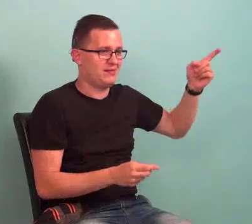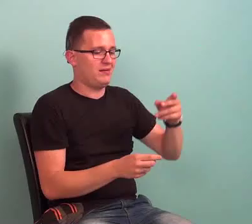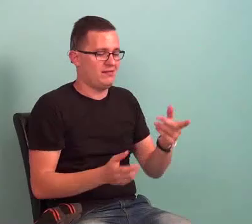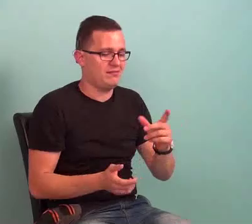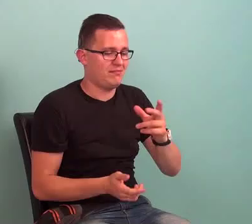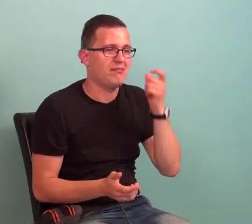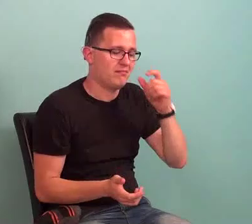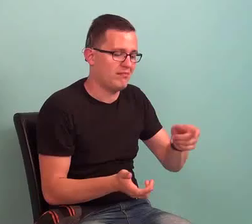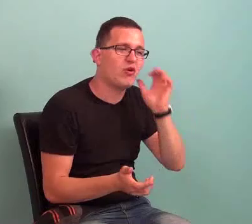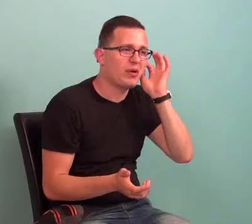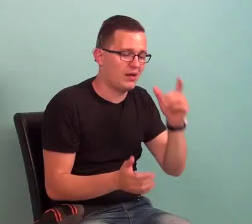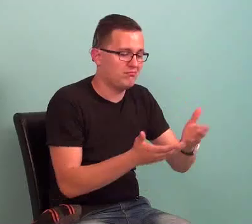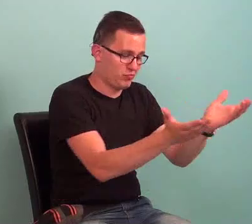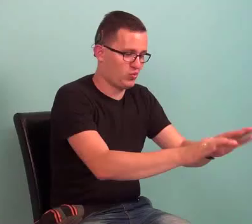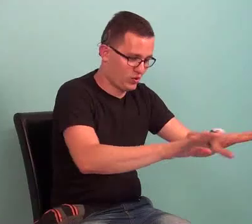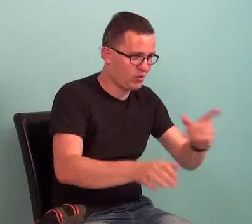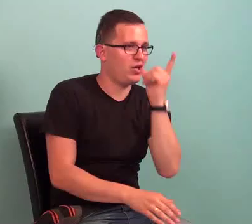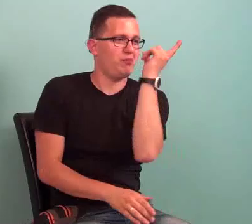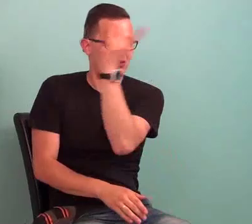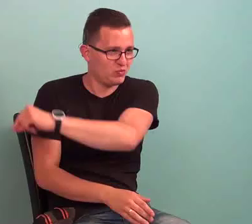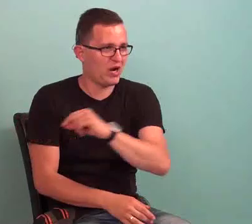Kobieta stawia miskę na stole i odchodzi.